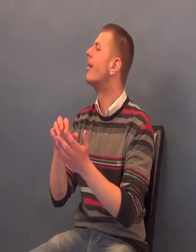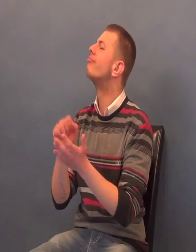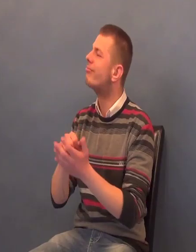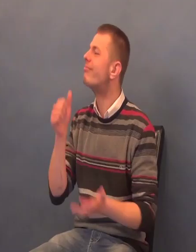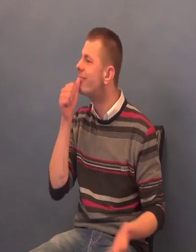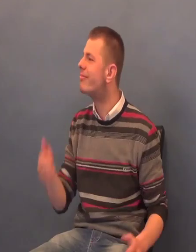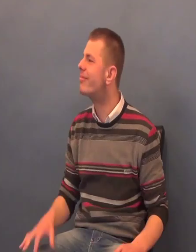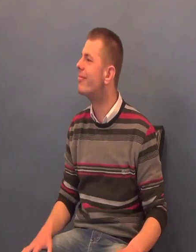Jest zajęte, nie można.